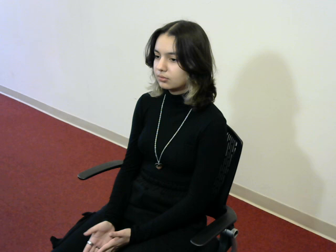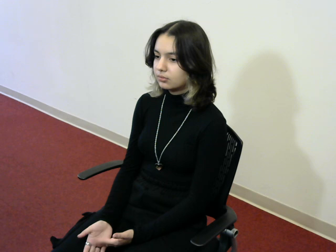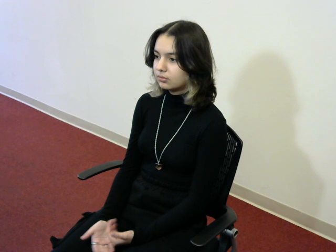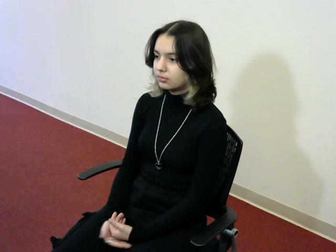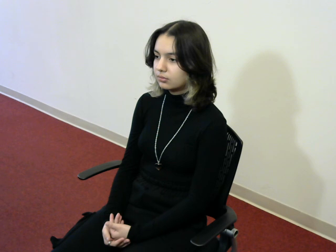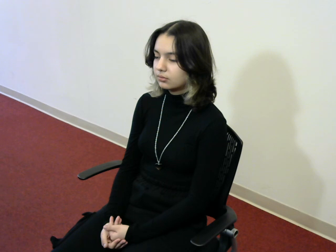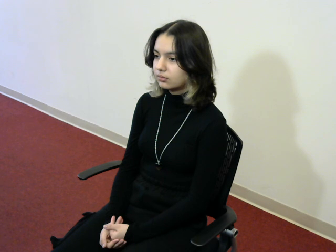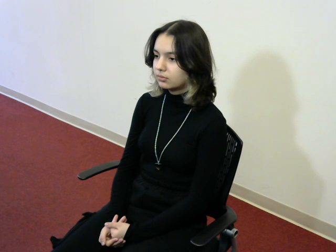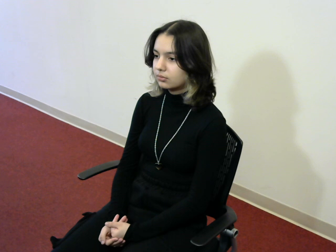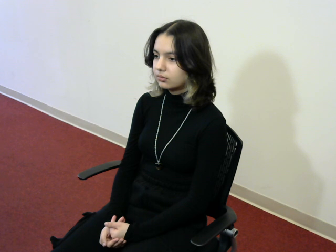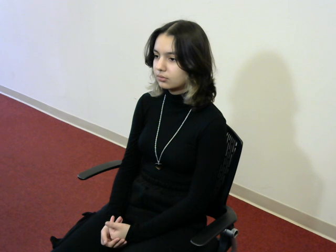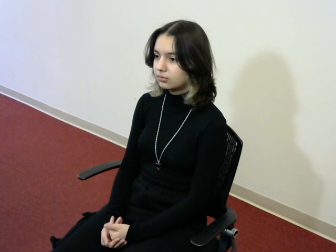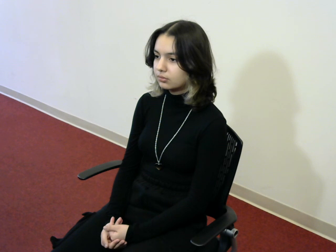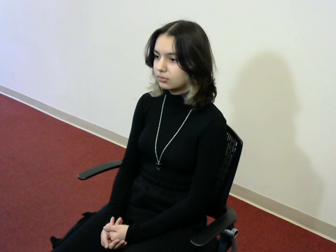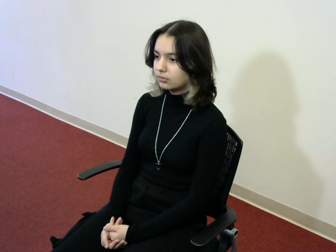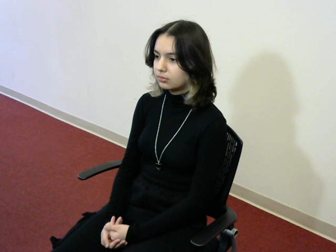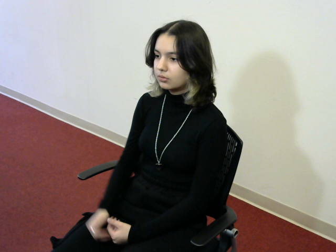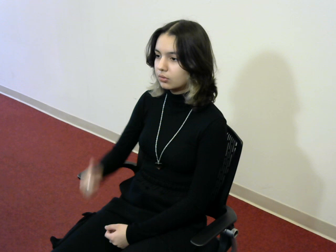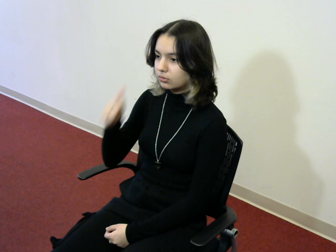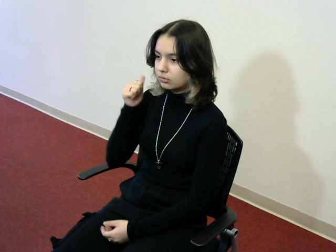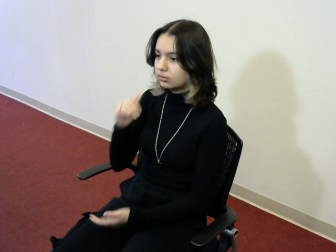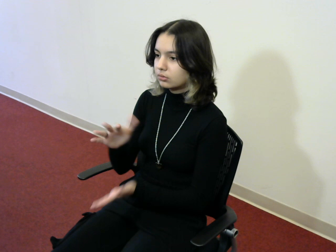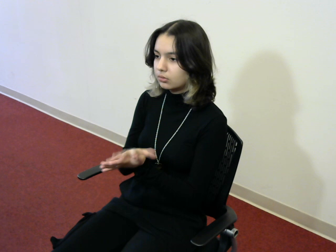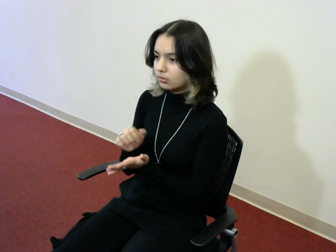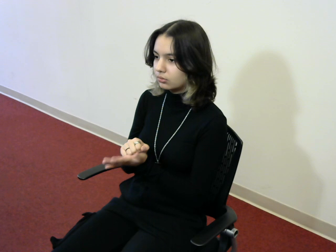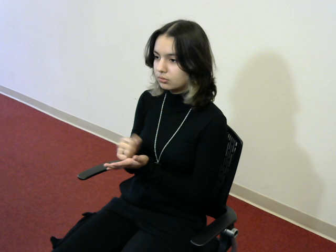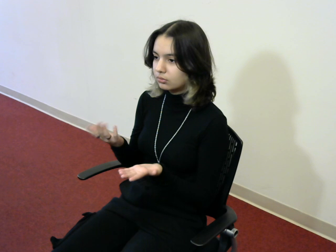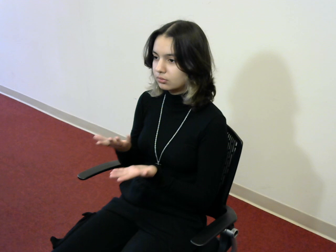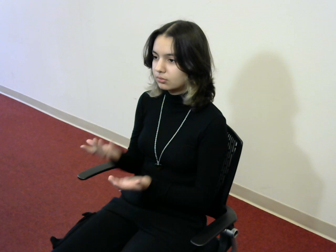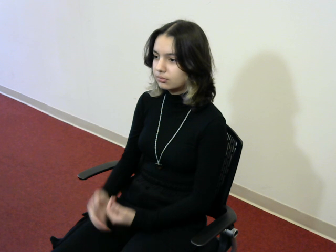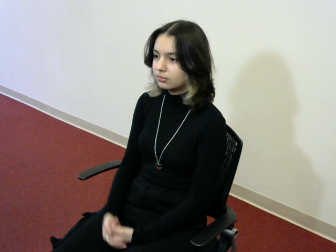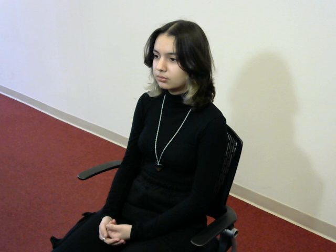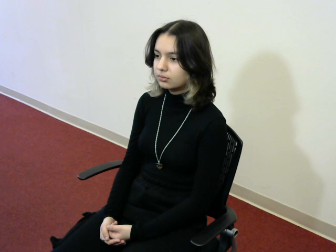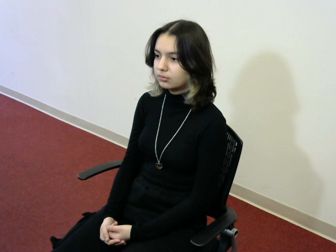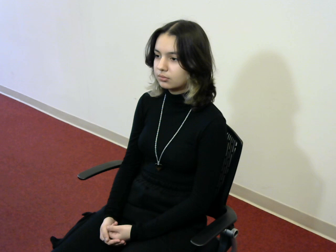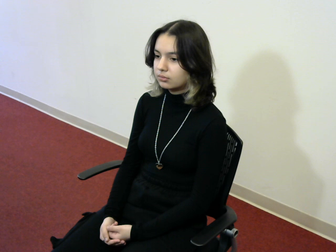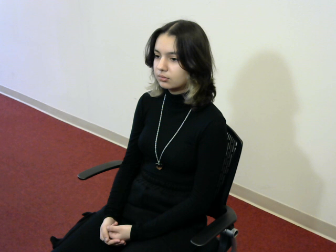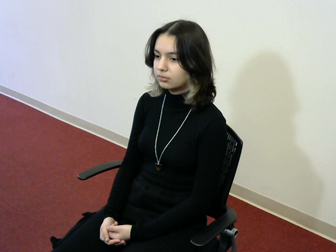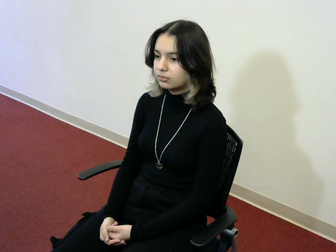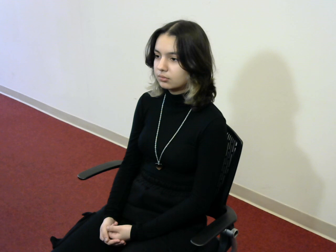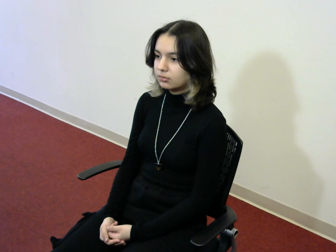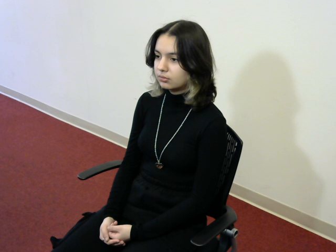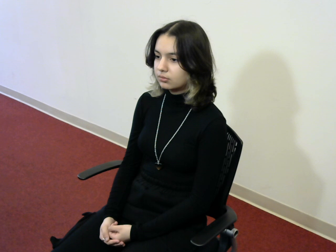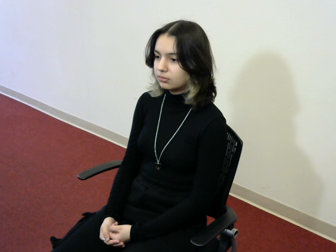Sənin ləqəbin nədir?